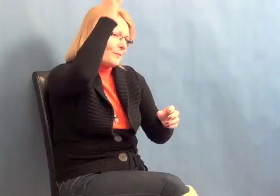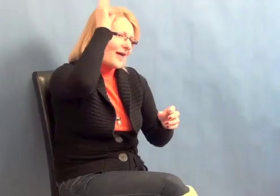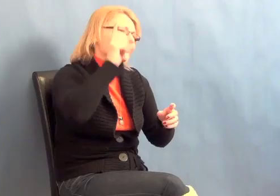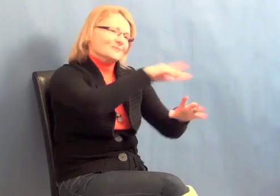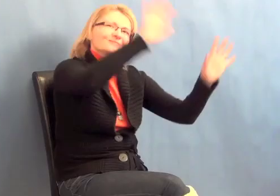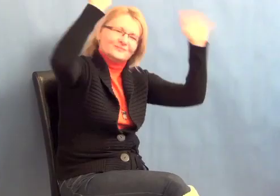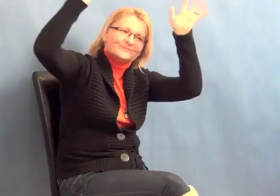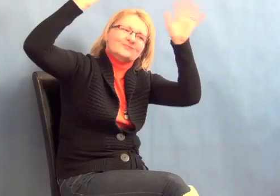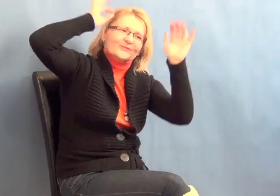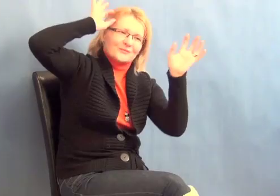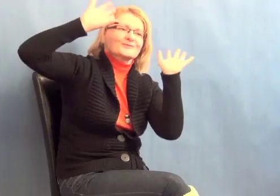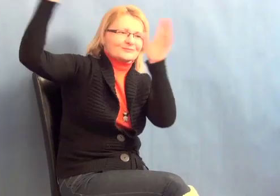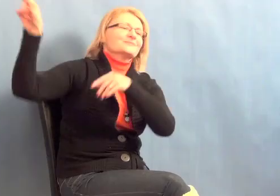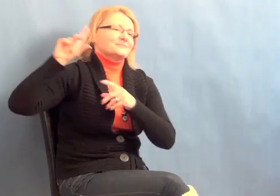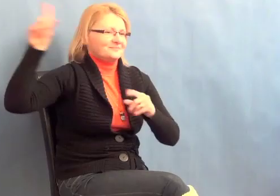Chłopak macha reszcie na dobranoc i idzie.